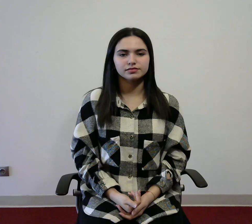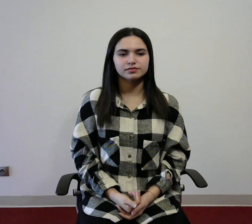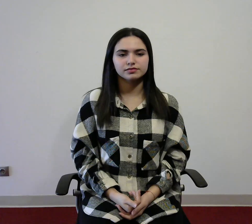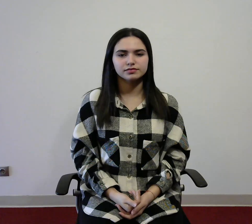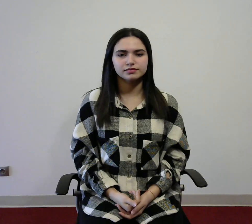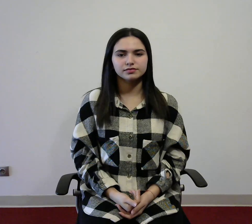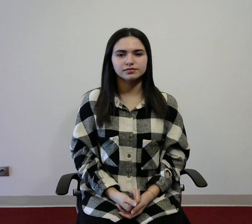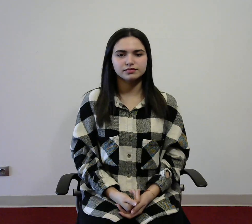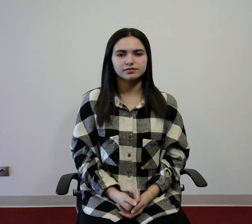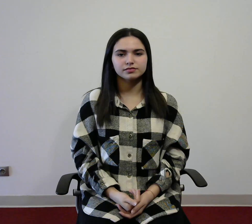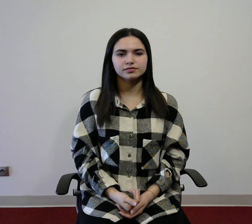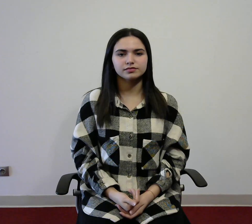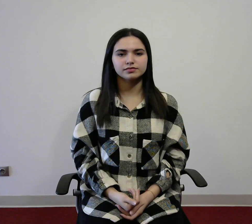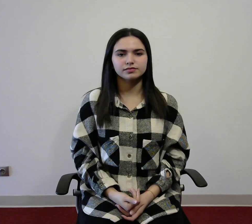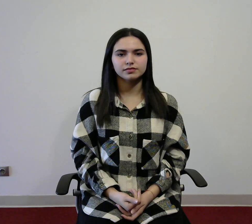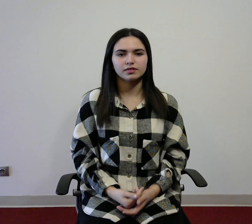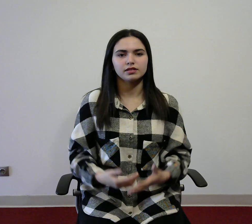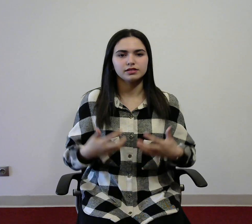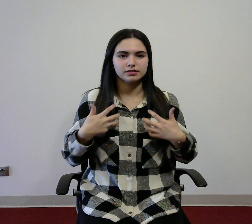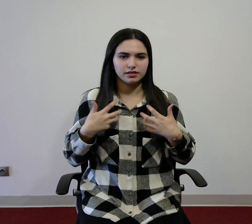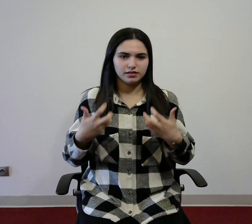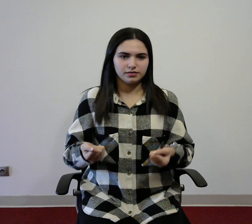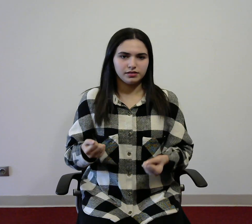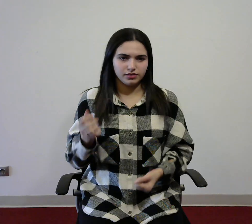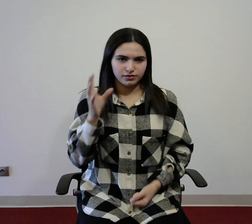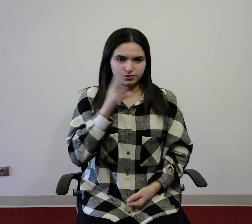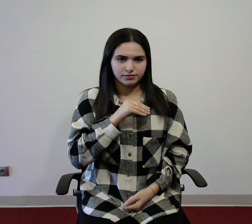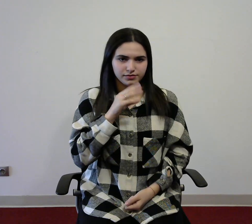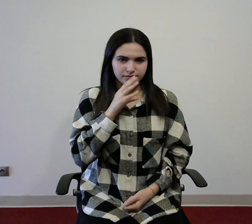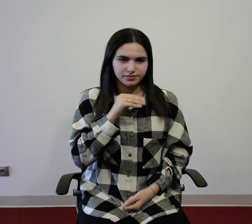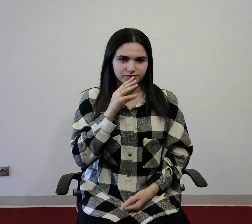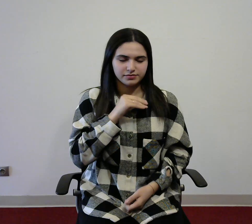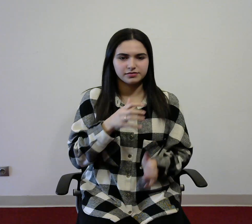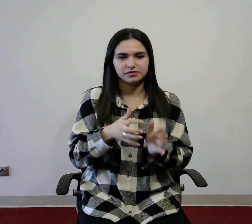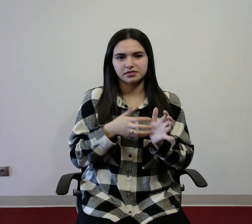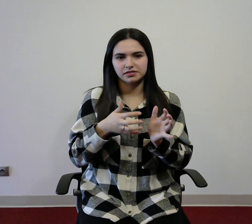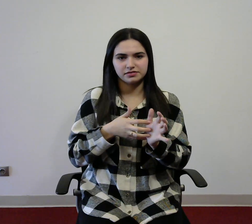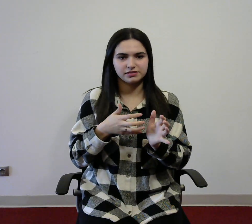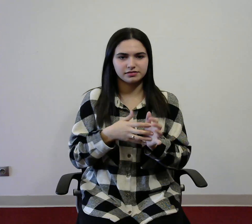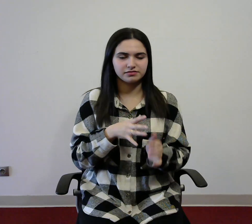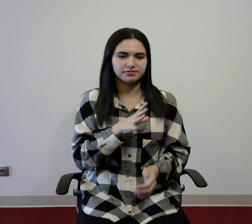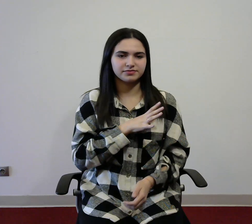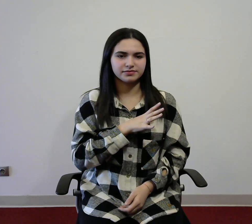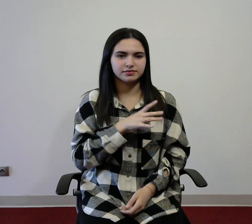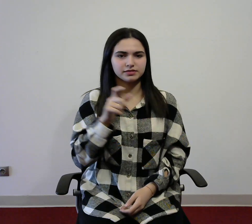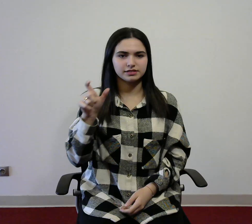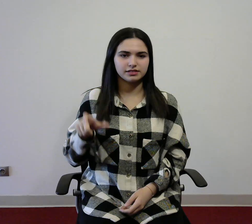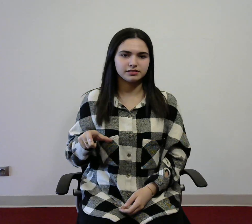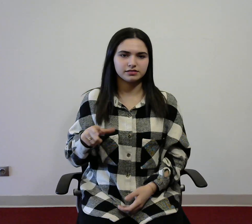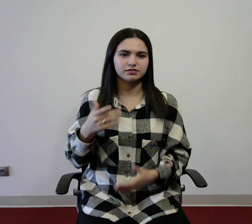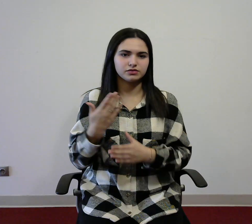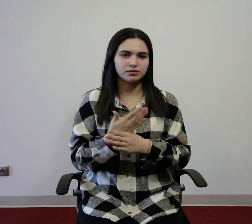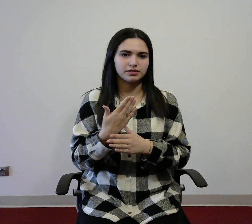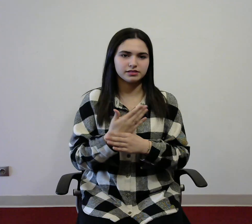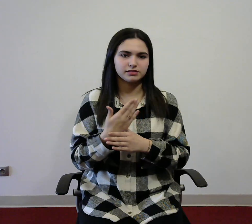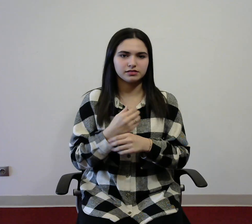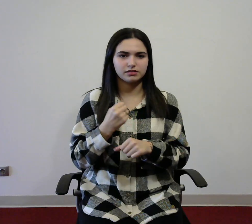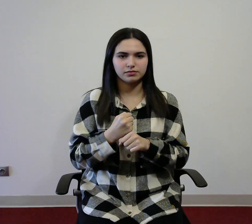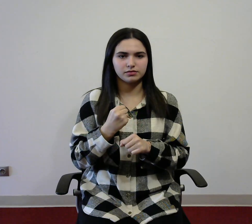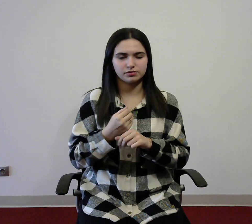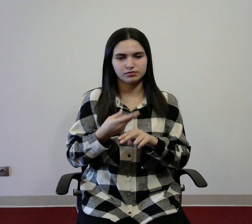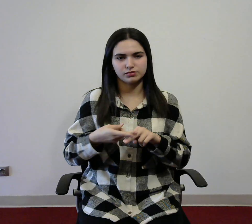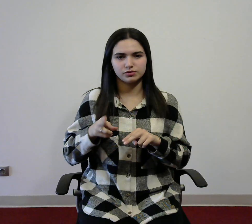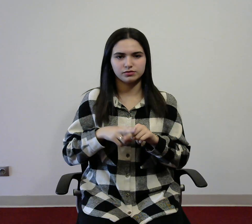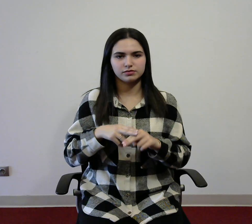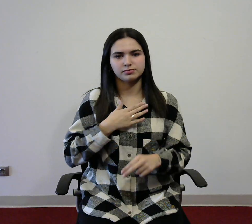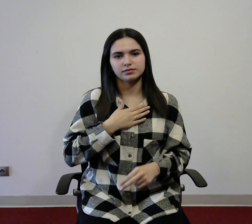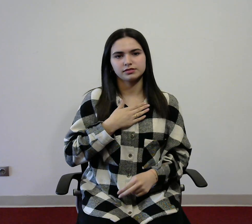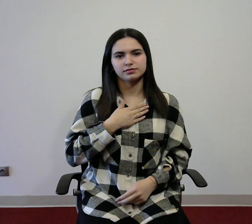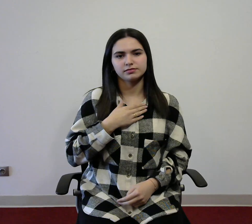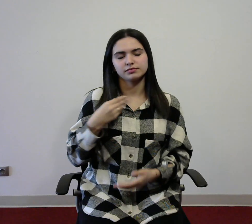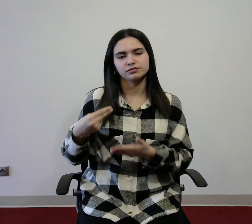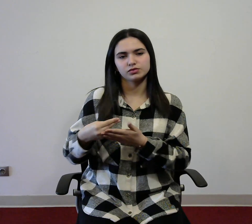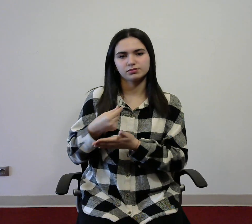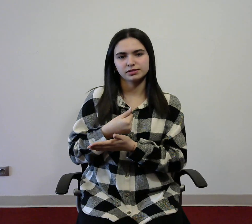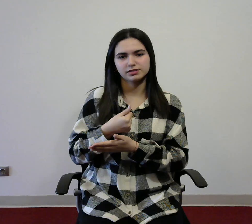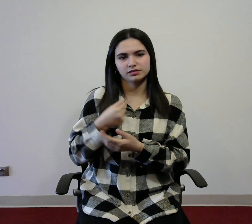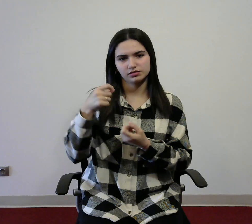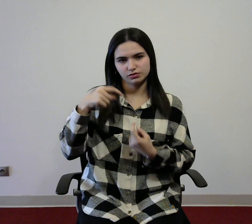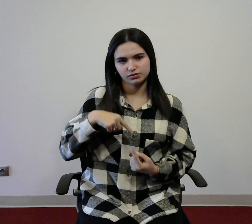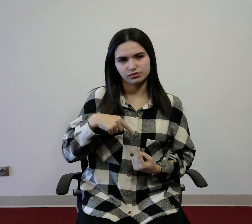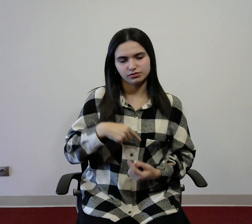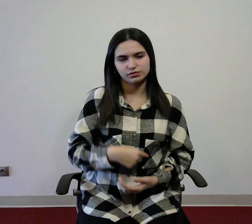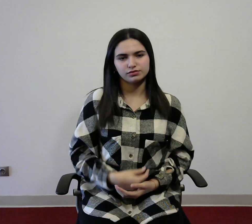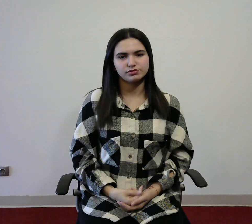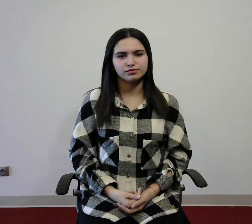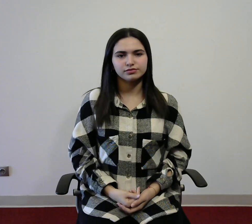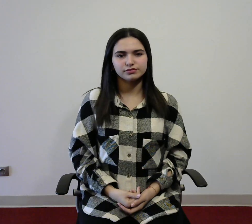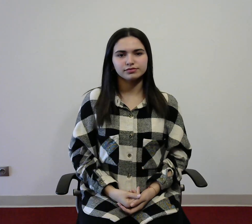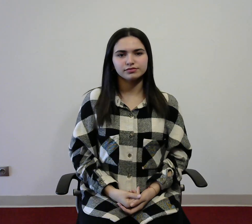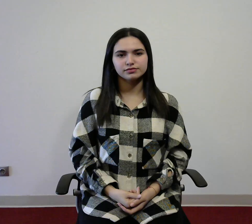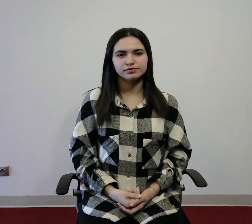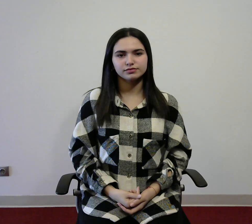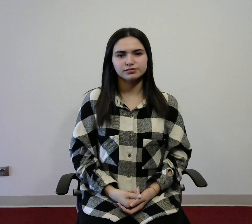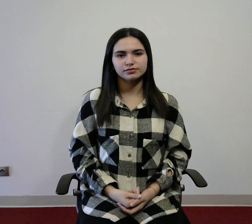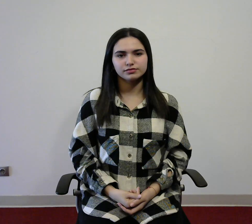Sağlamlıq imkanı məhdud olan şəxsə kömək etdiyimə görə mənə ödəniş düşürmü?